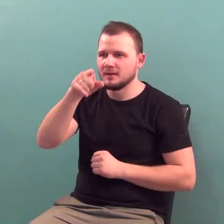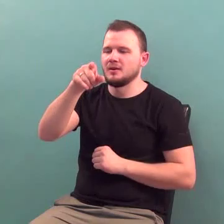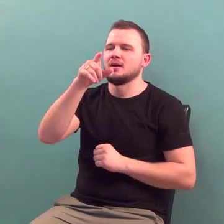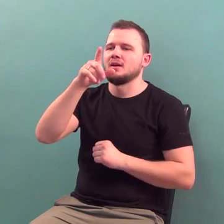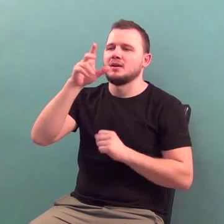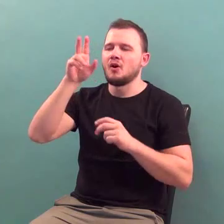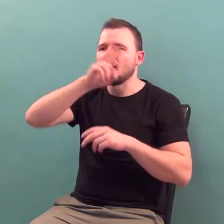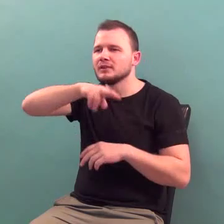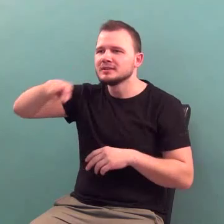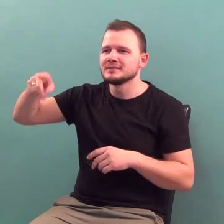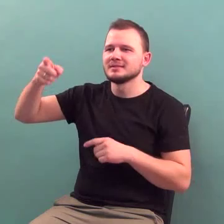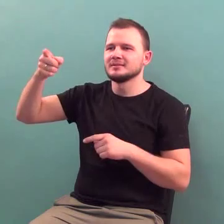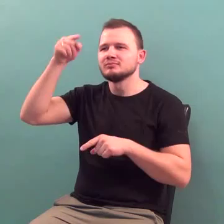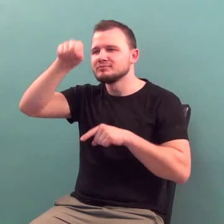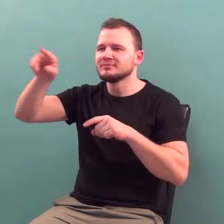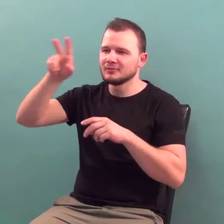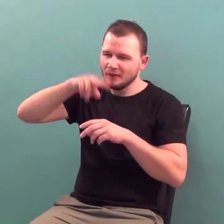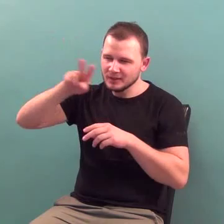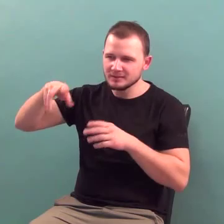Zwiedzają różne miejsca w mieście.